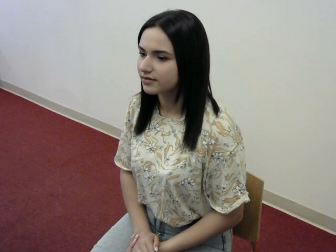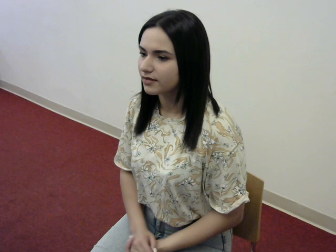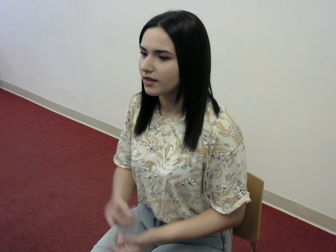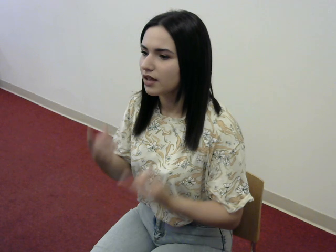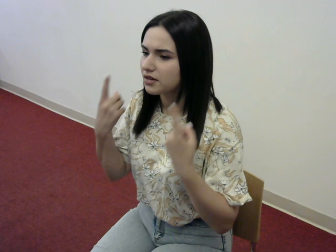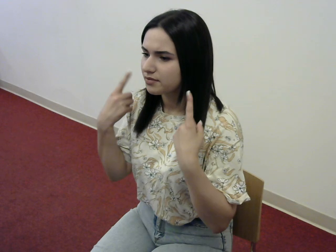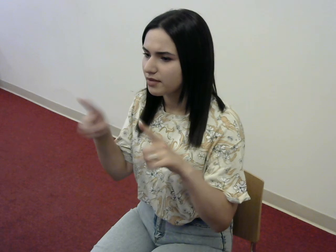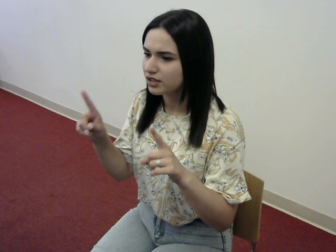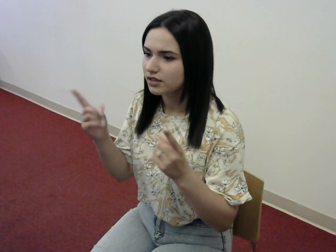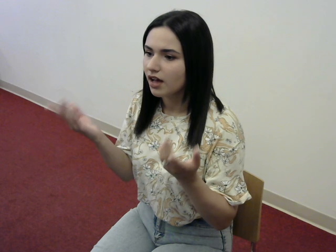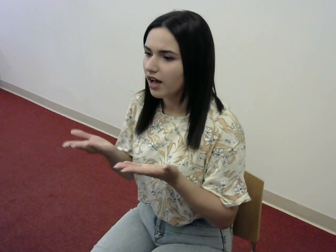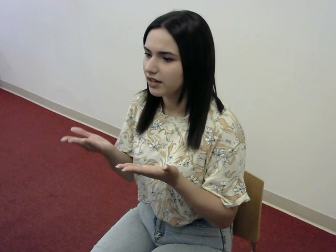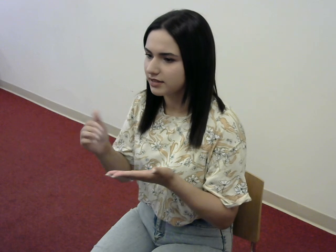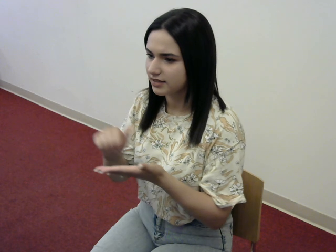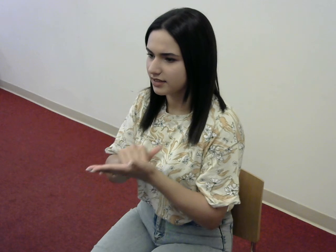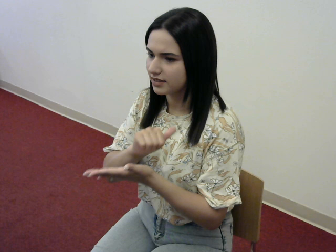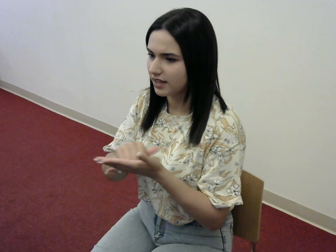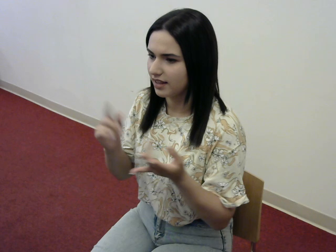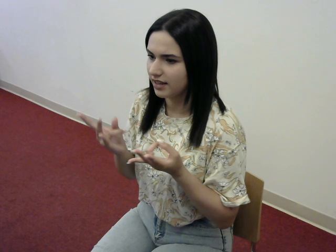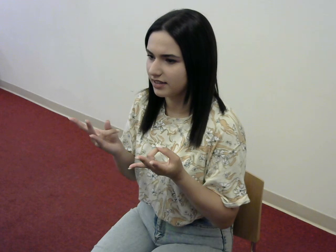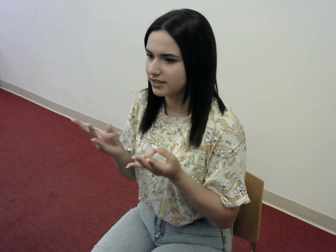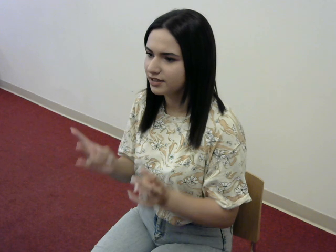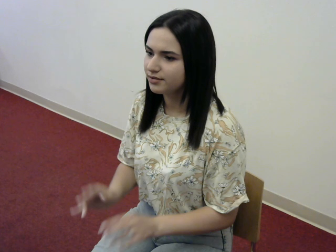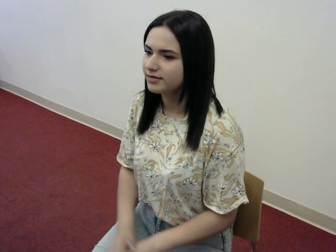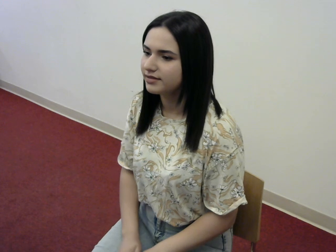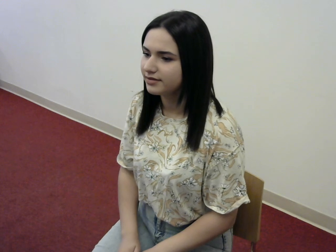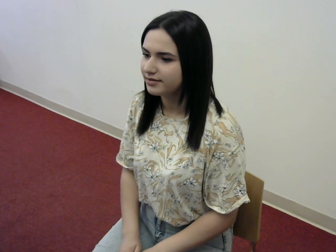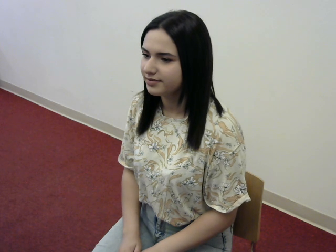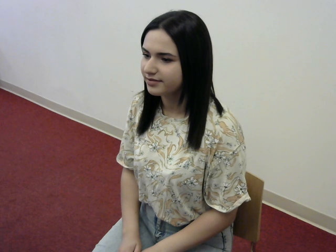Başqa hansı sənədlər lazımdır?